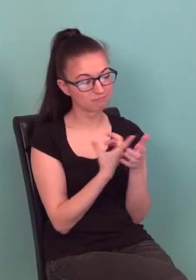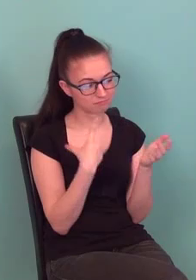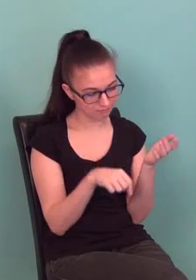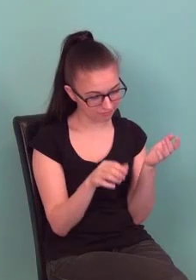Aha.